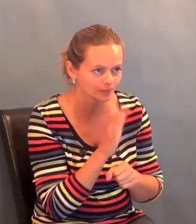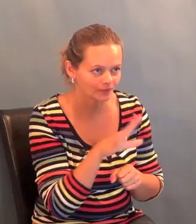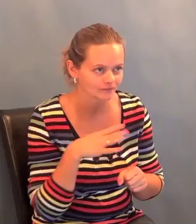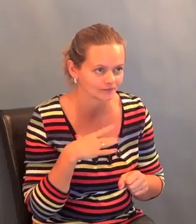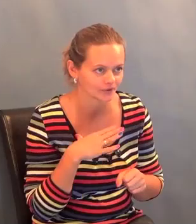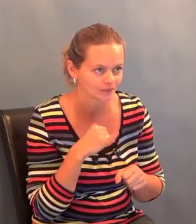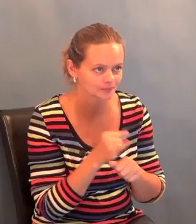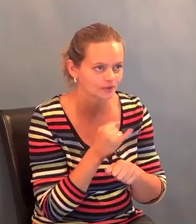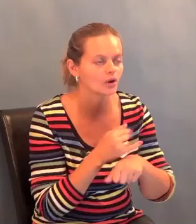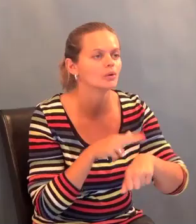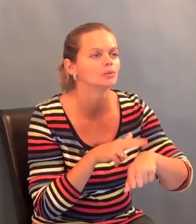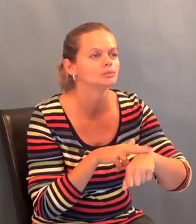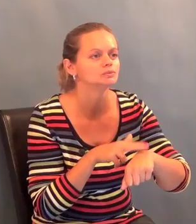Piątek masz wolne?